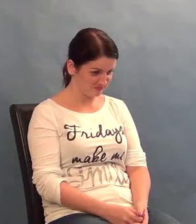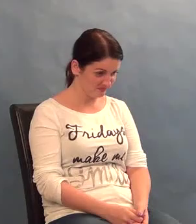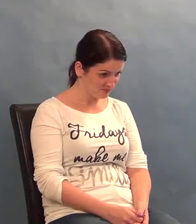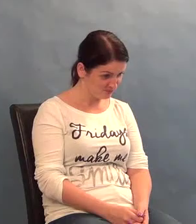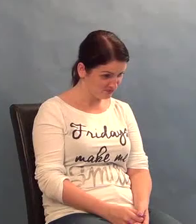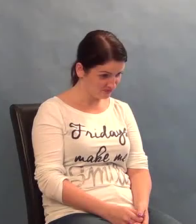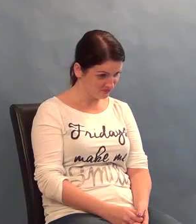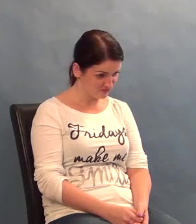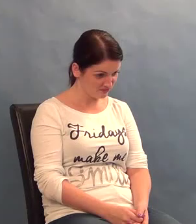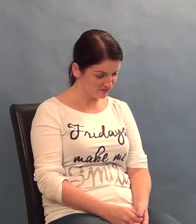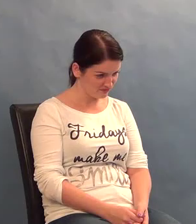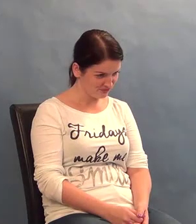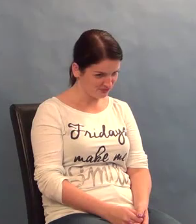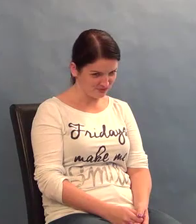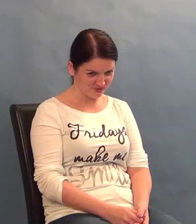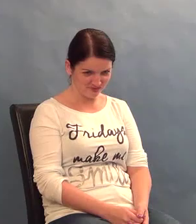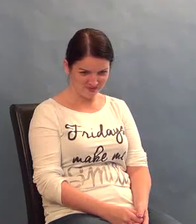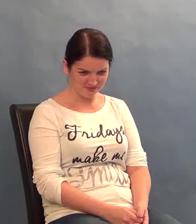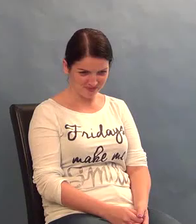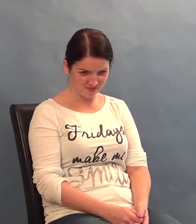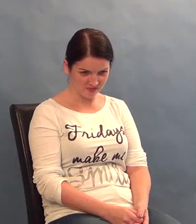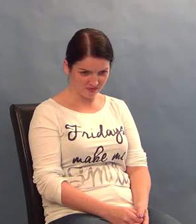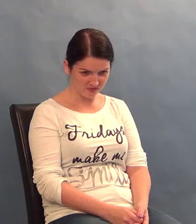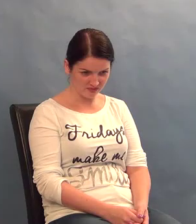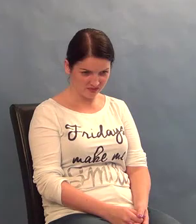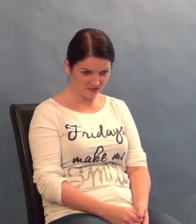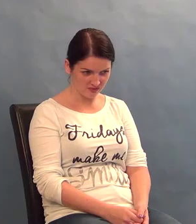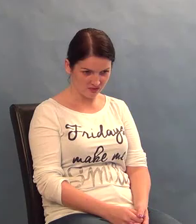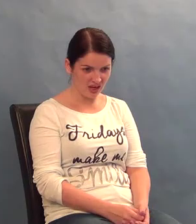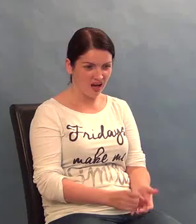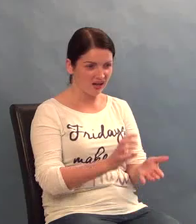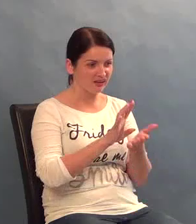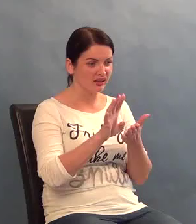Rano od godziny ósmej do dziesiątej, albo po szóstej wieczorem?